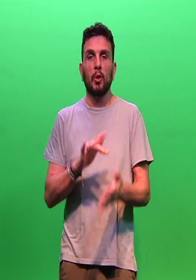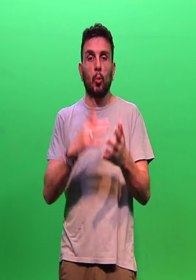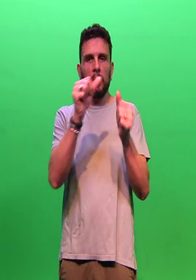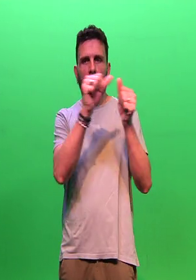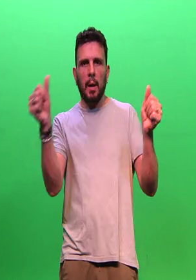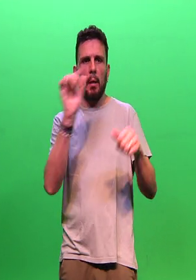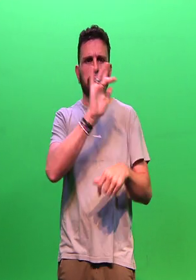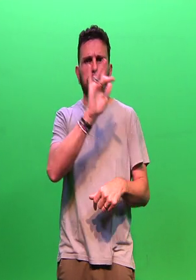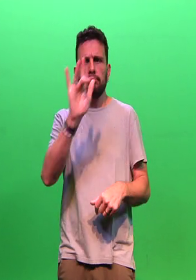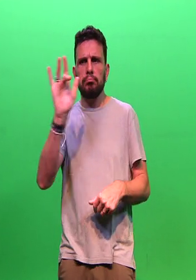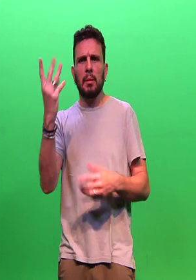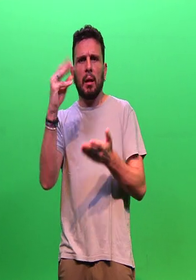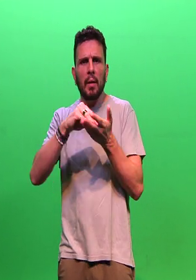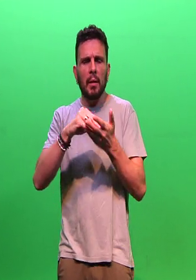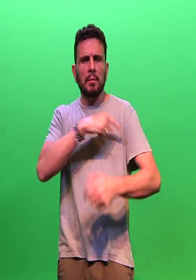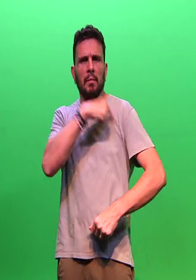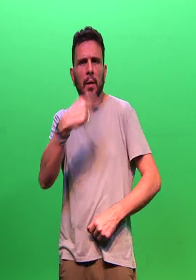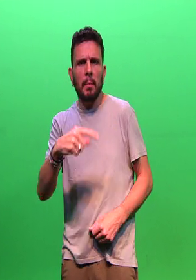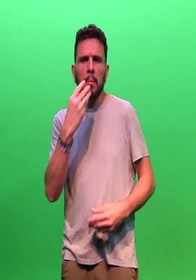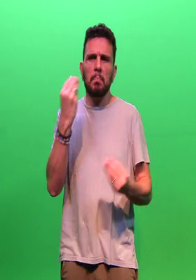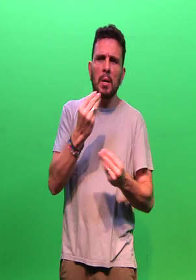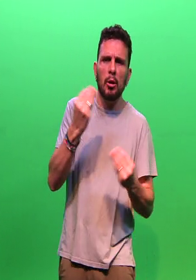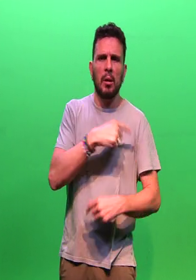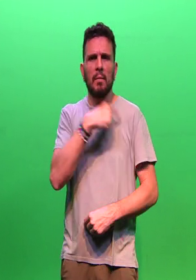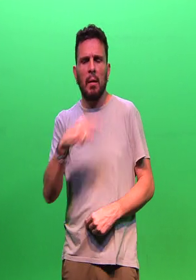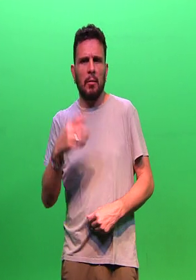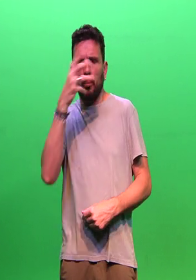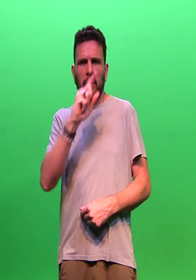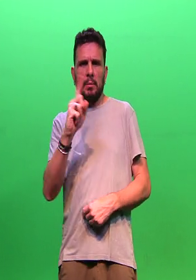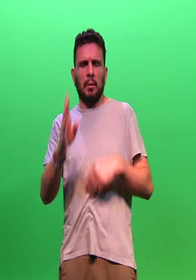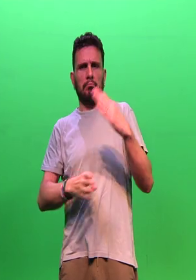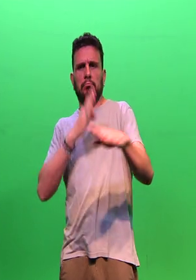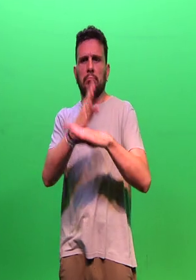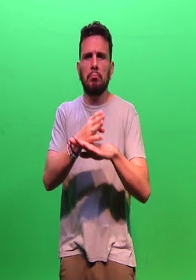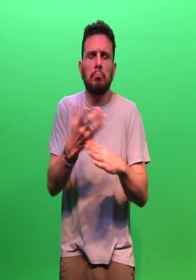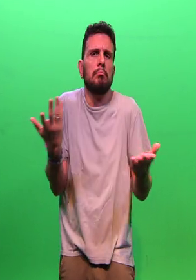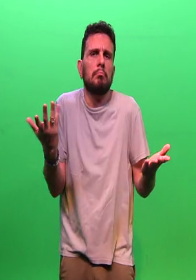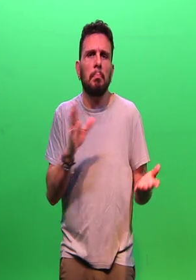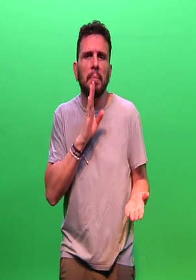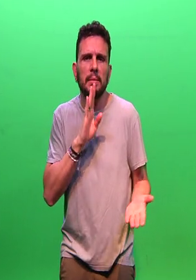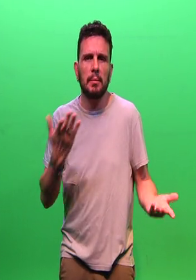En una setmana, tres vegades he tingut febre i he anat a millor, tres vegades, no pot ser això, per aquest motiu he vingut, a veure què em passa.